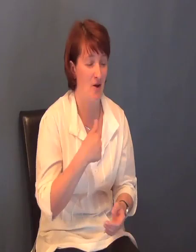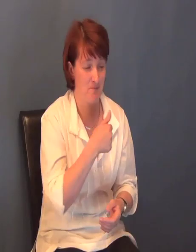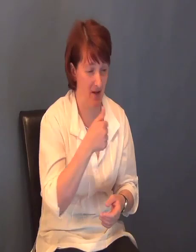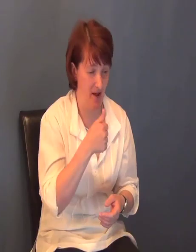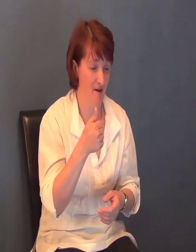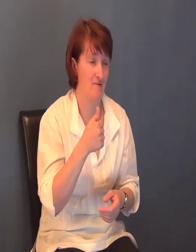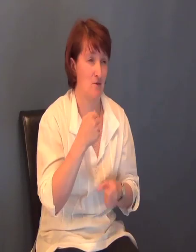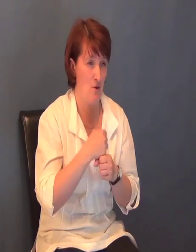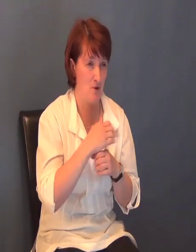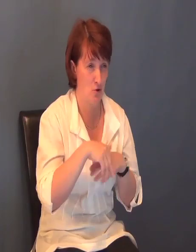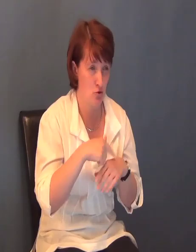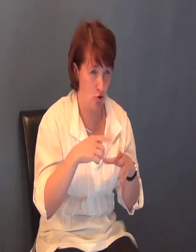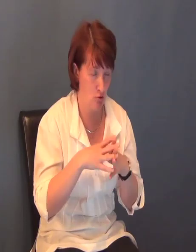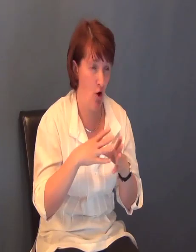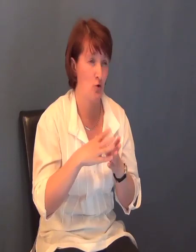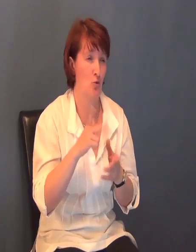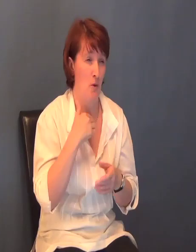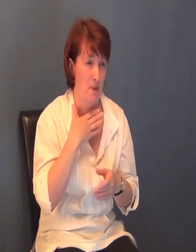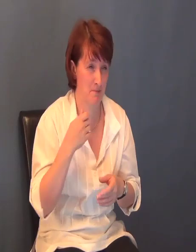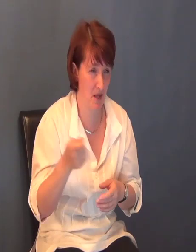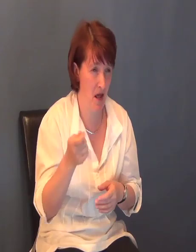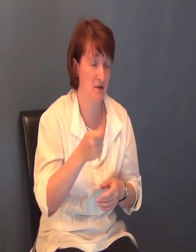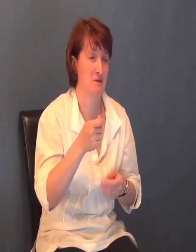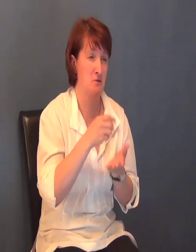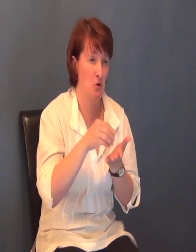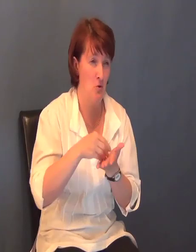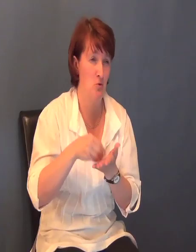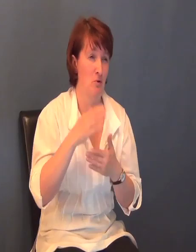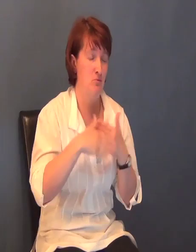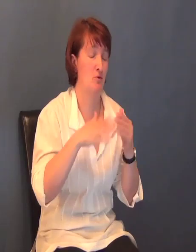Ja pierwszego kończę pracę o w pół do dziesiątej, potem wyprowadzam psa, robię zakupy.